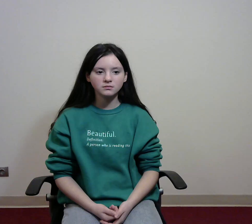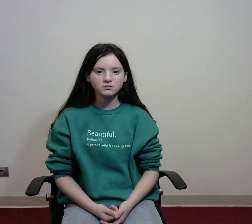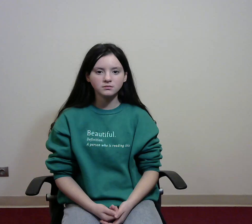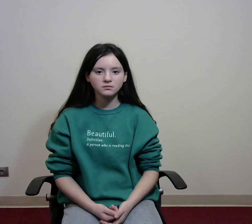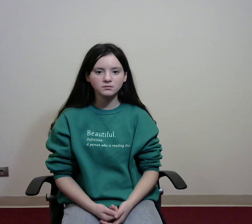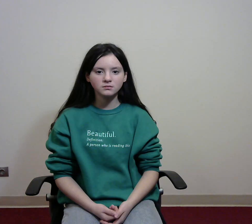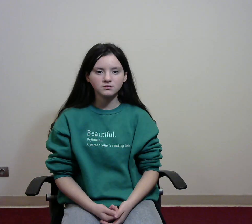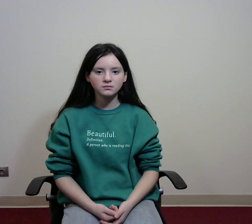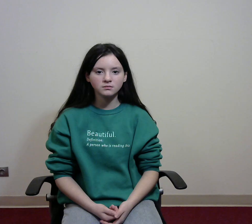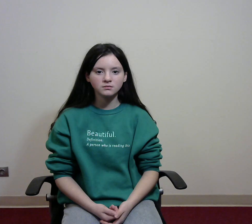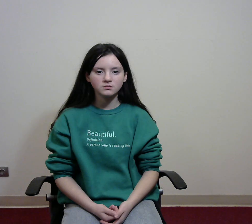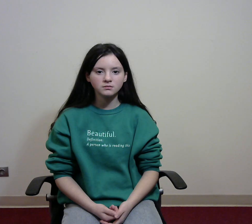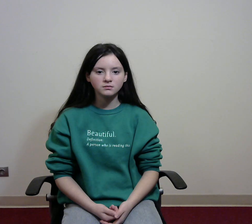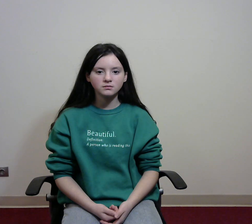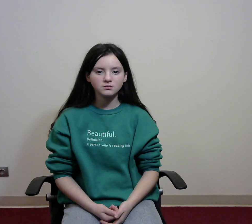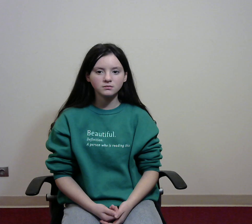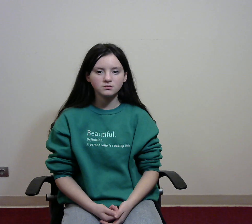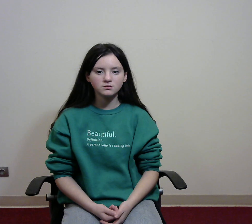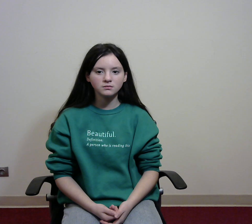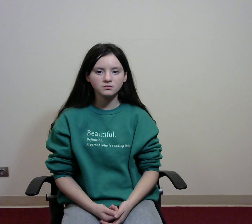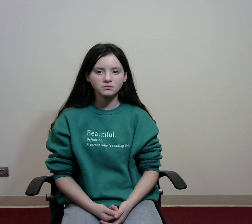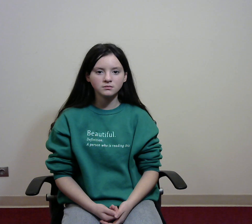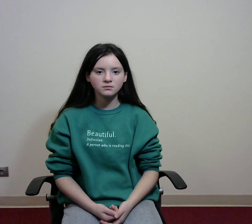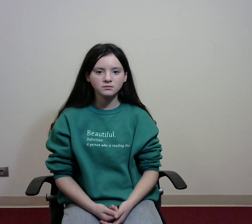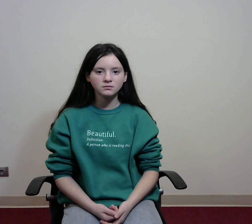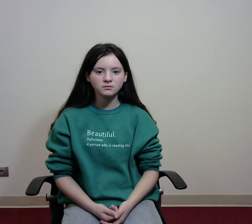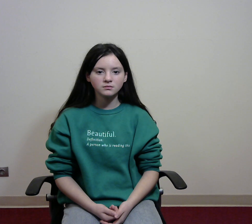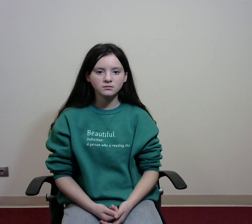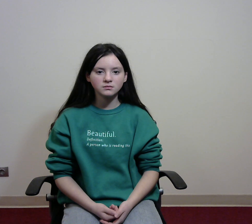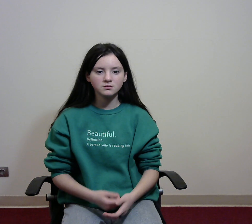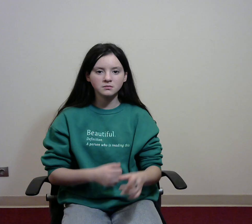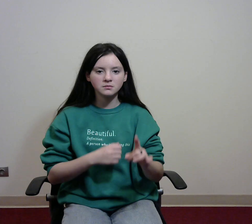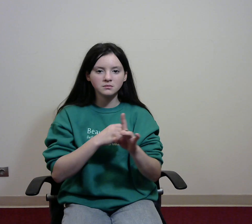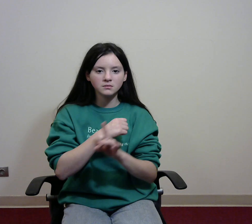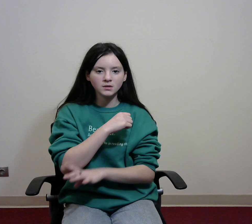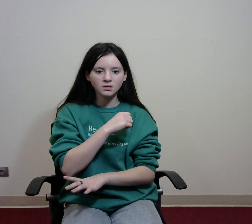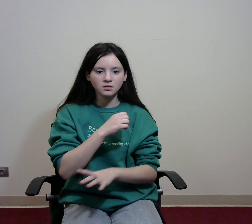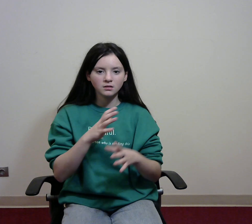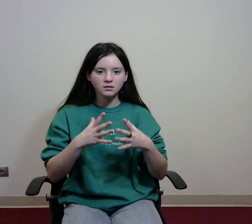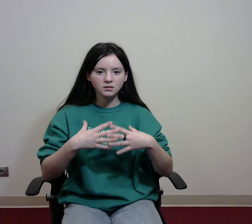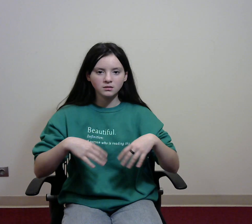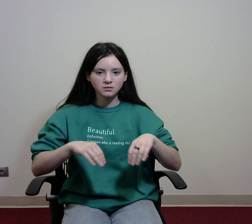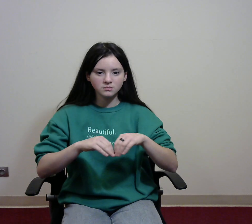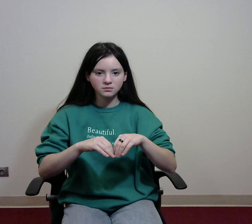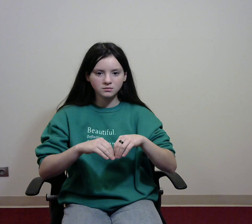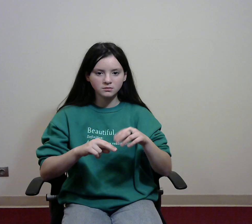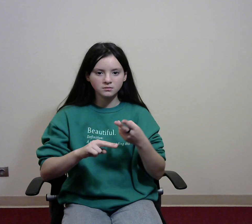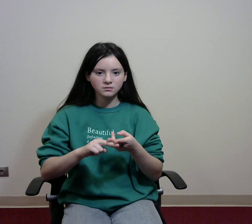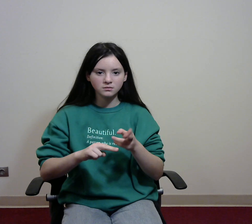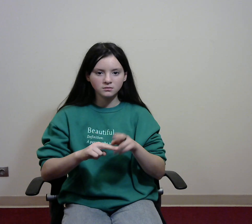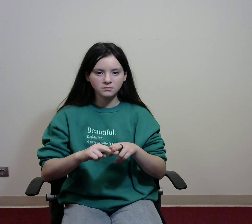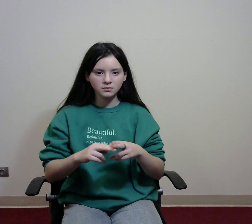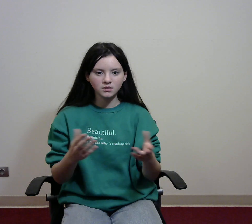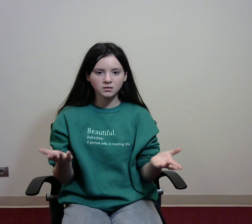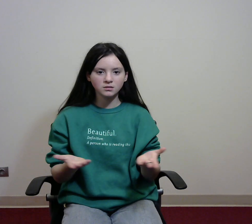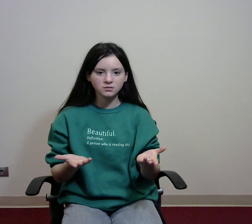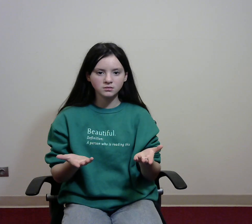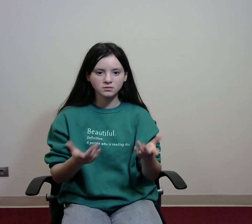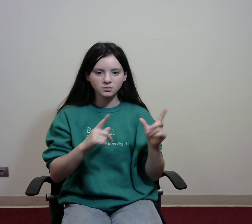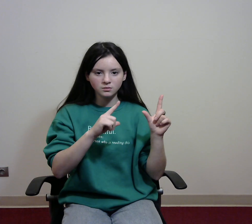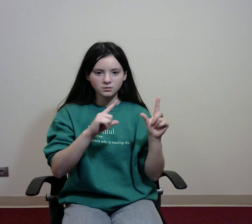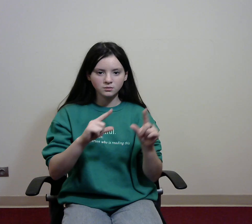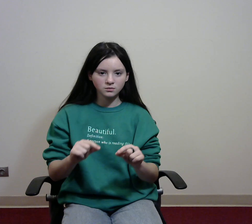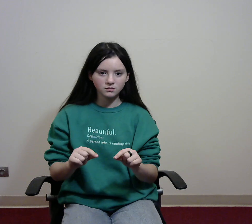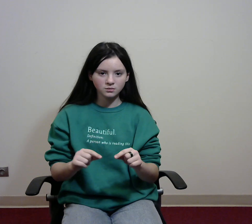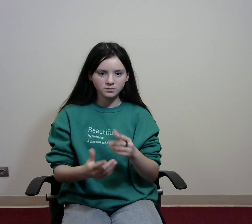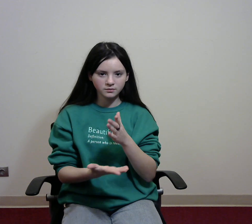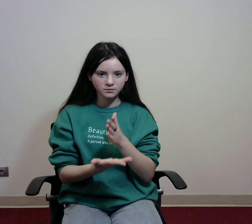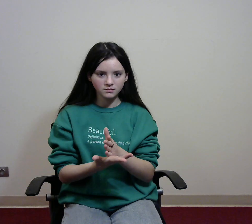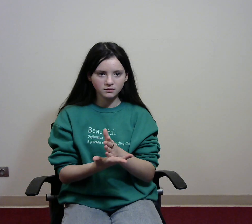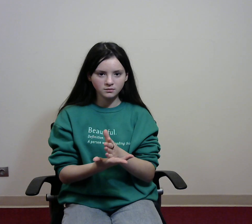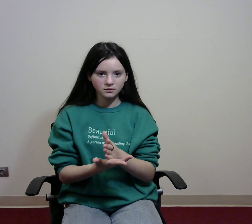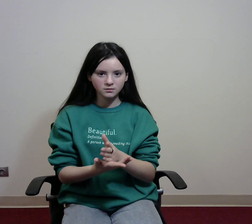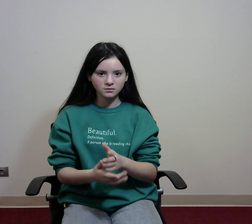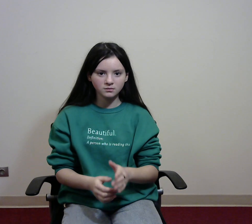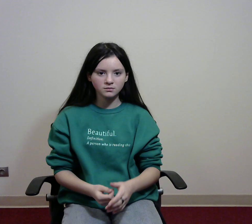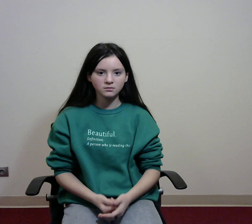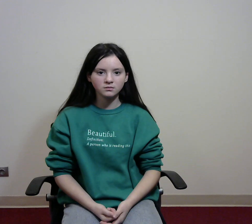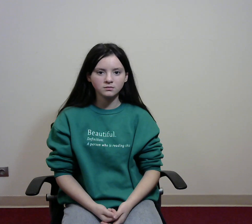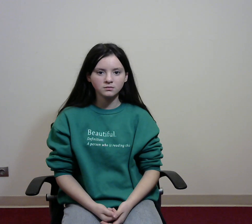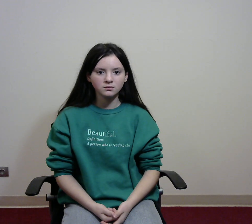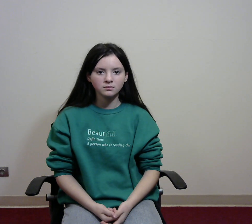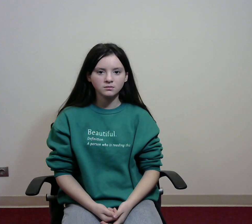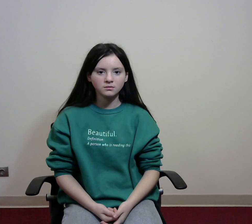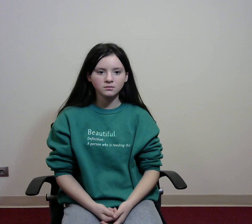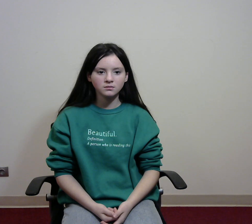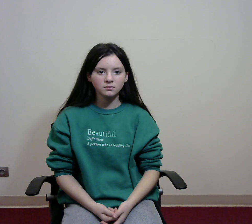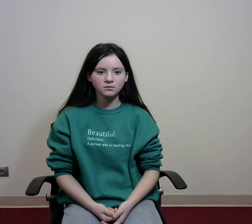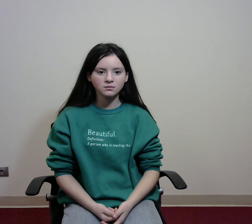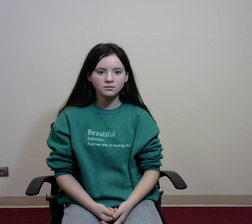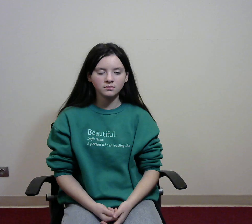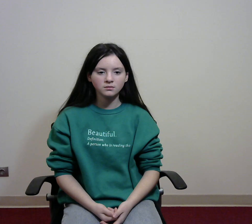Kasıb ailələr üçün hansı endirimlər var?